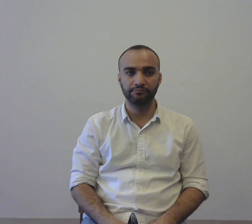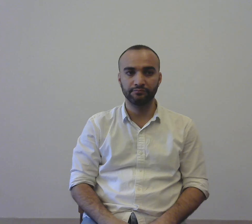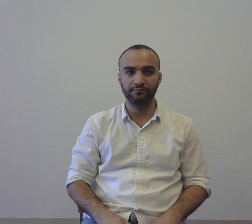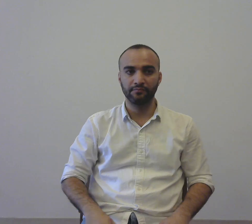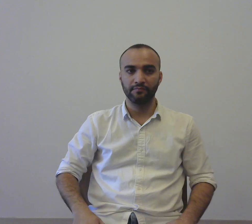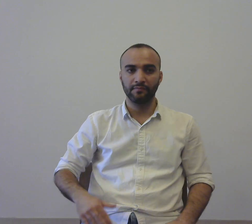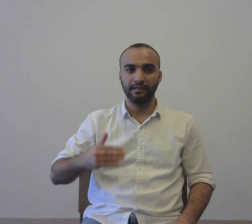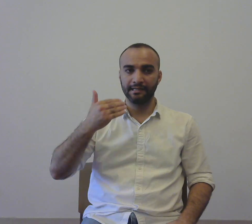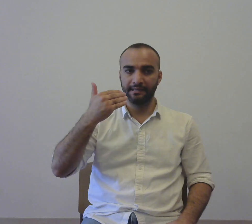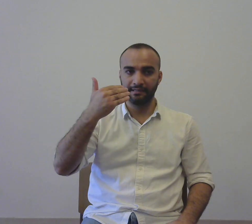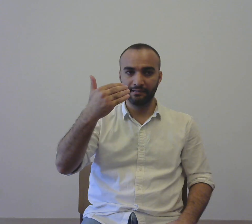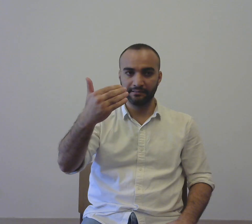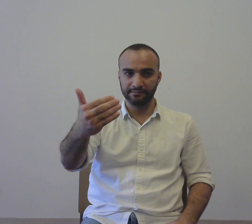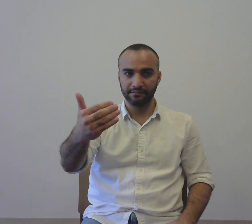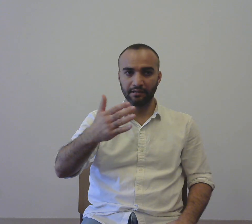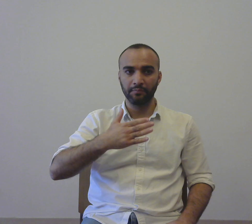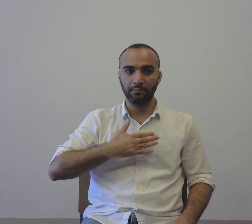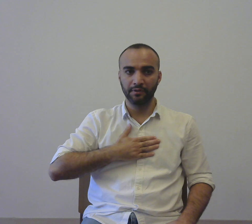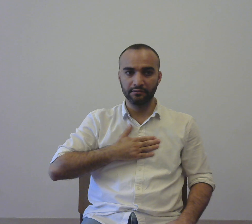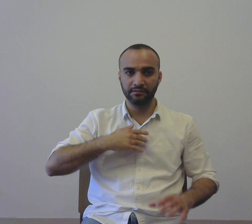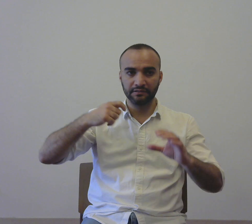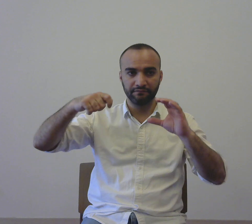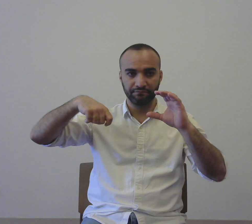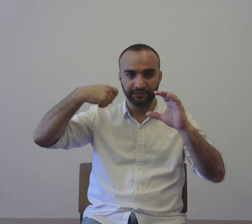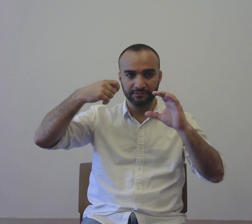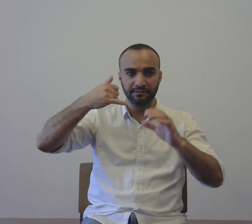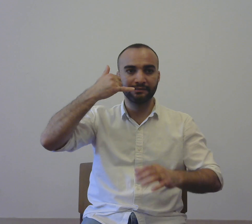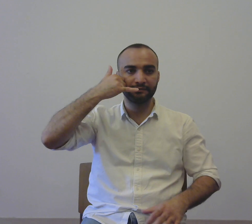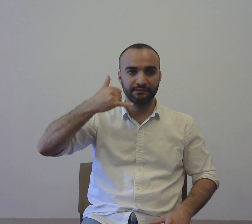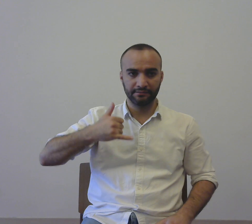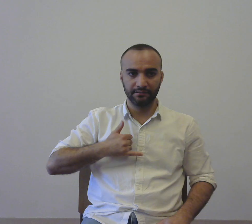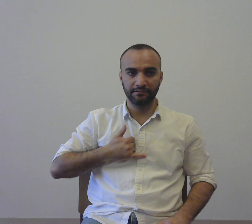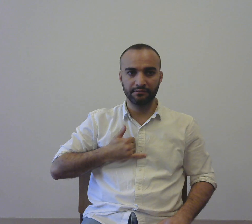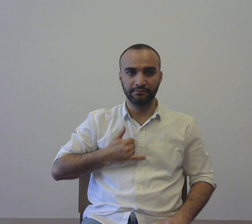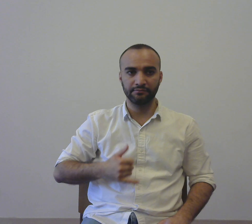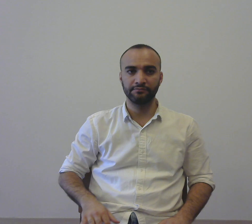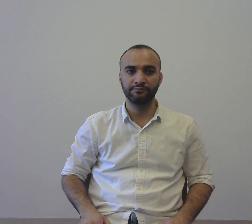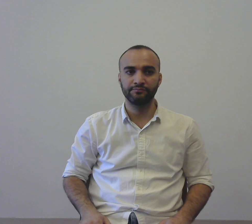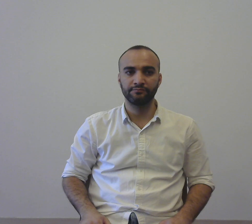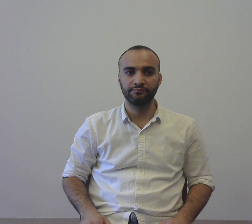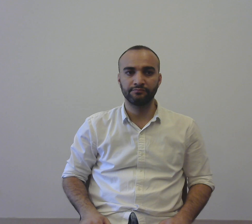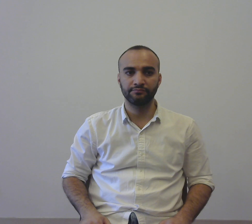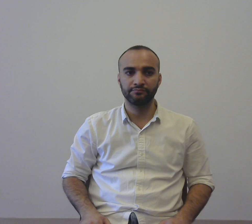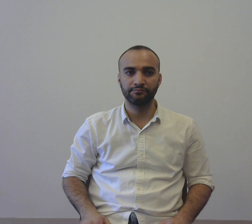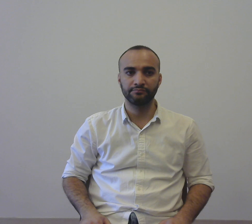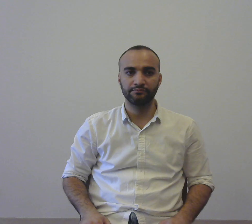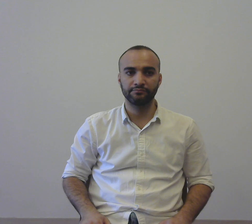Siz mənə video zəng edin